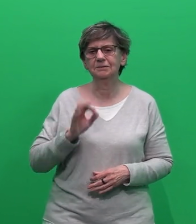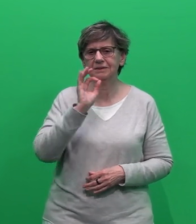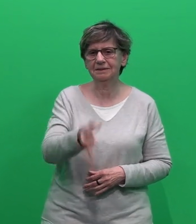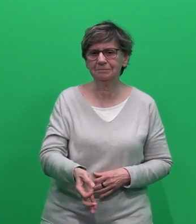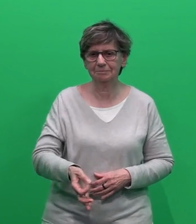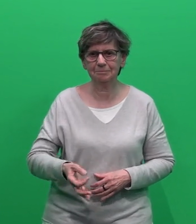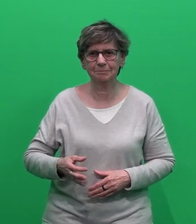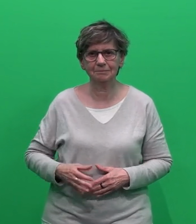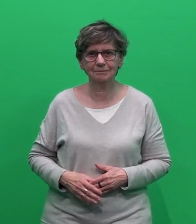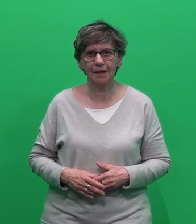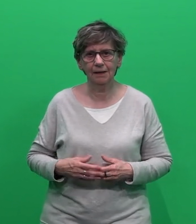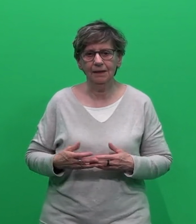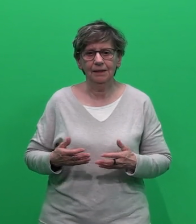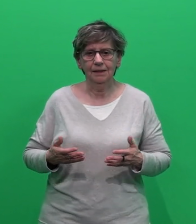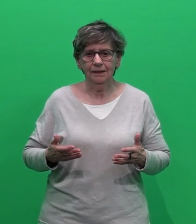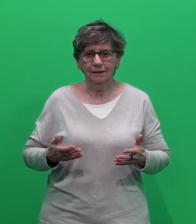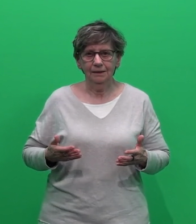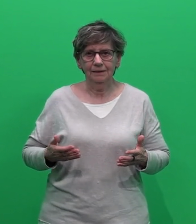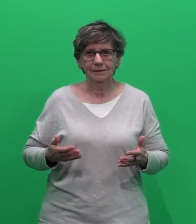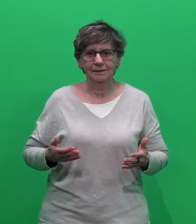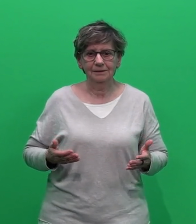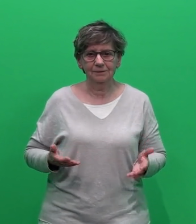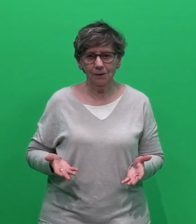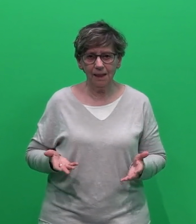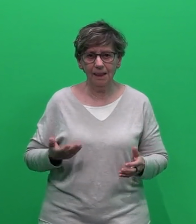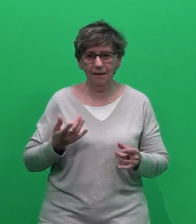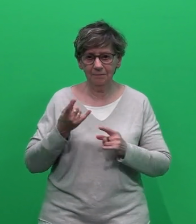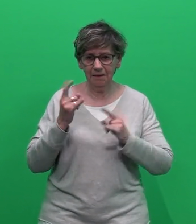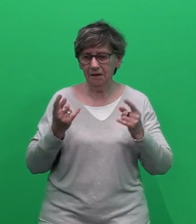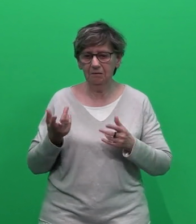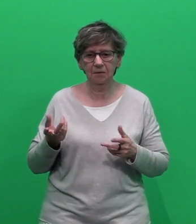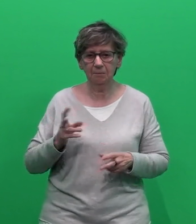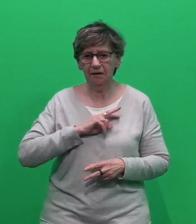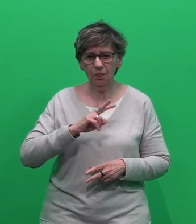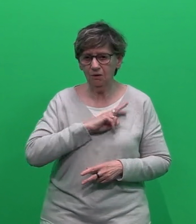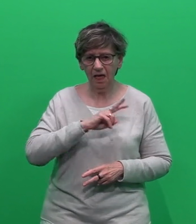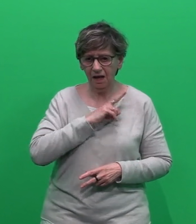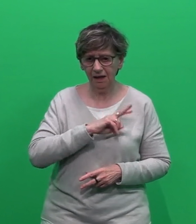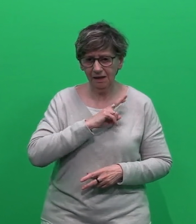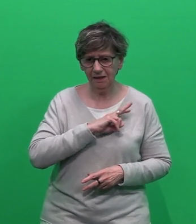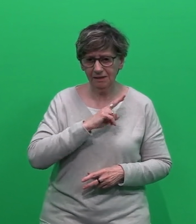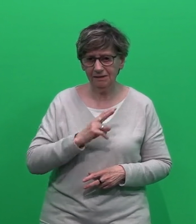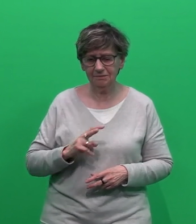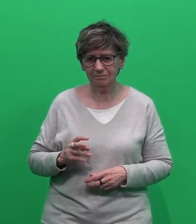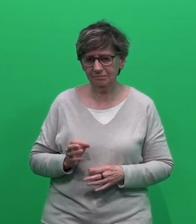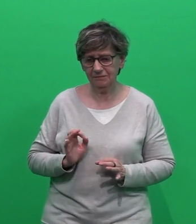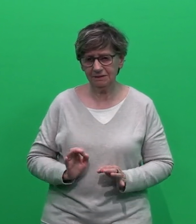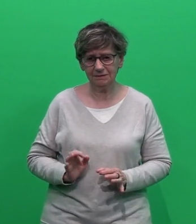Sí. Menjo verdures, és així.